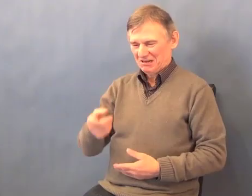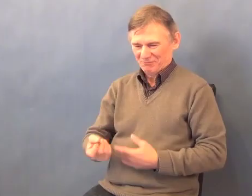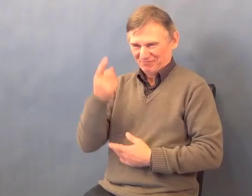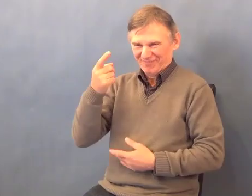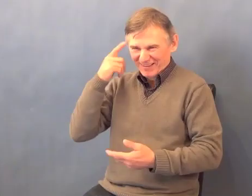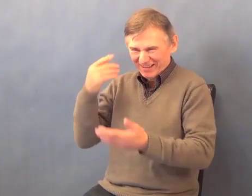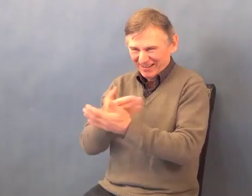Przekreślone czerwonym pasem, jakby zakaz.